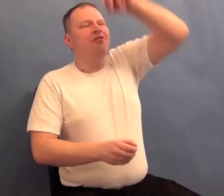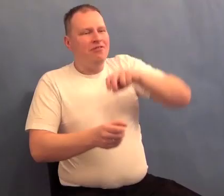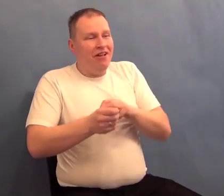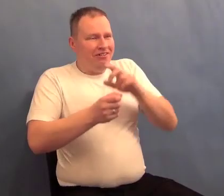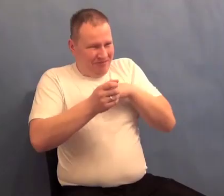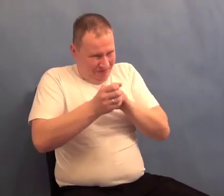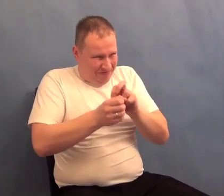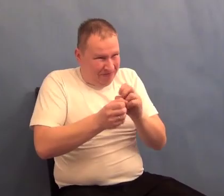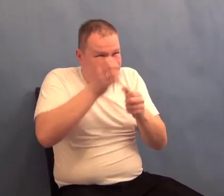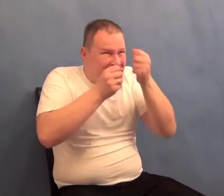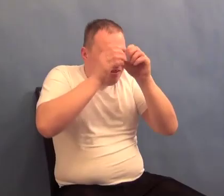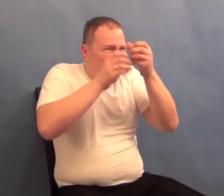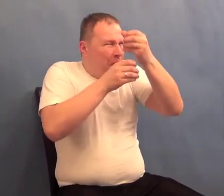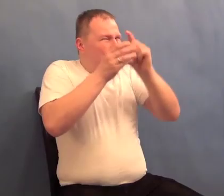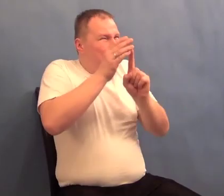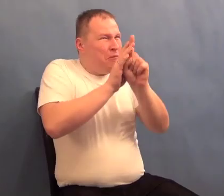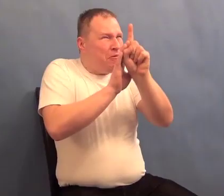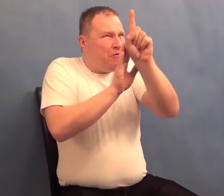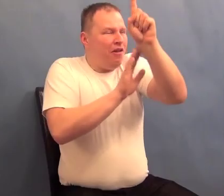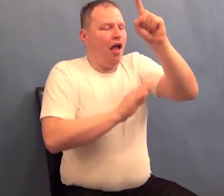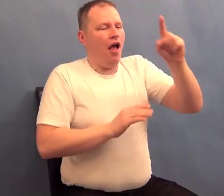Wszedł do środka i wspinał się do góry.